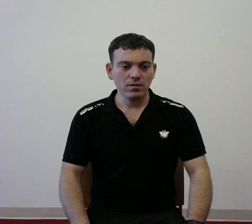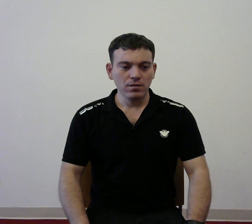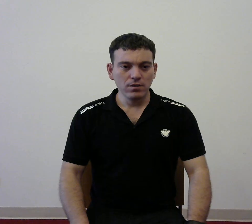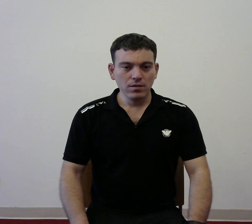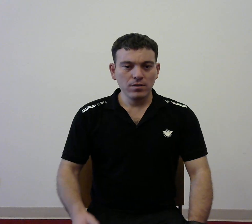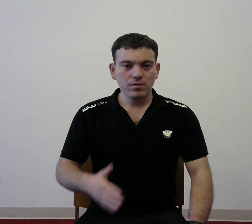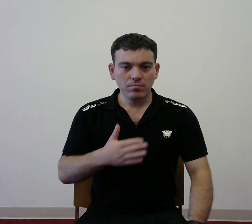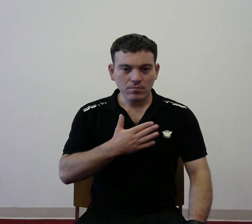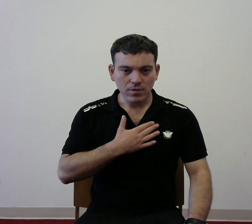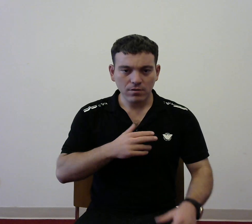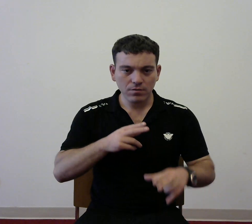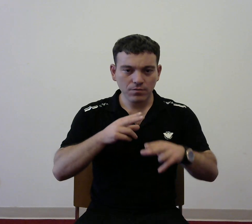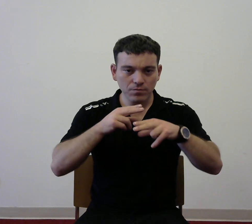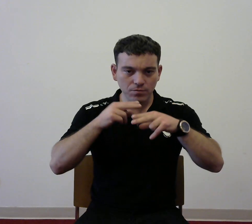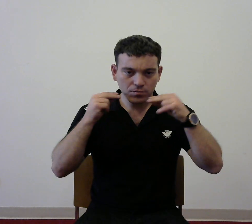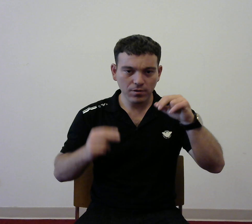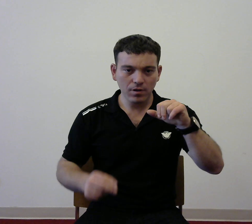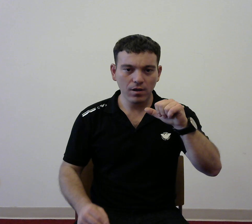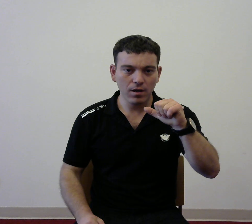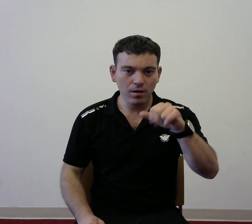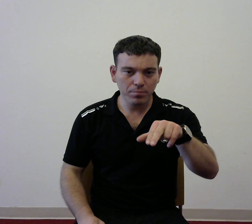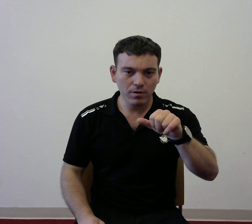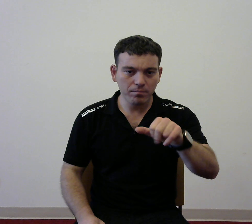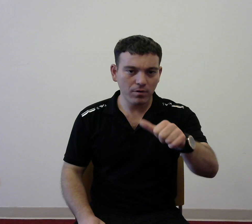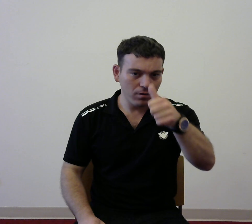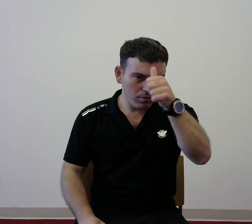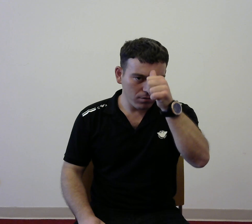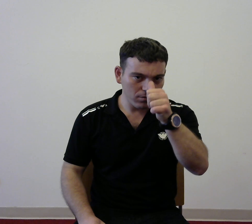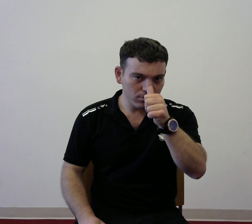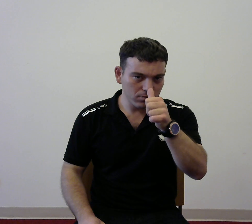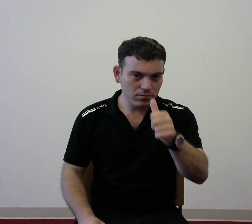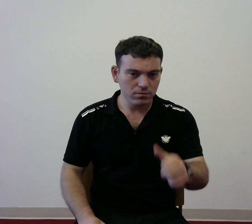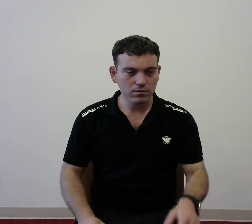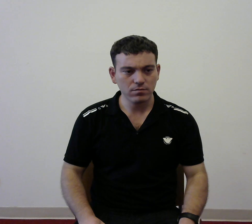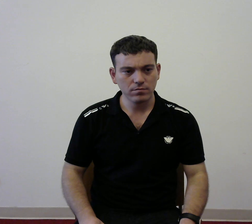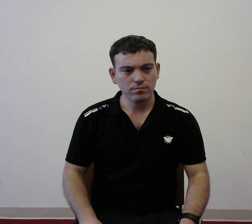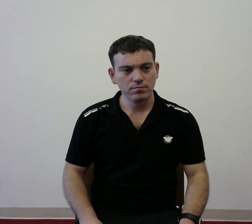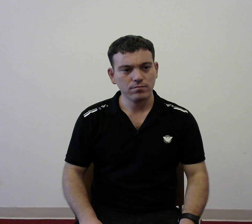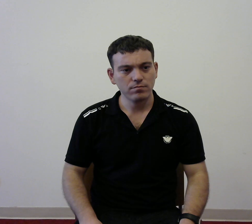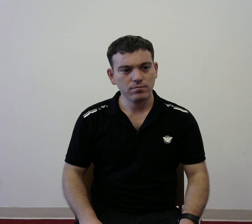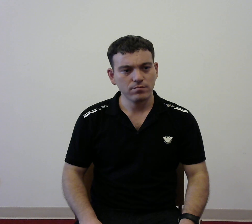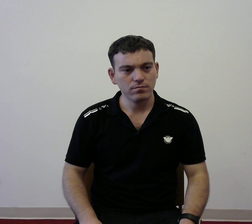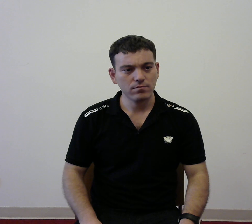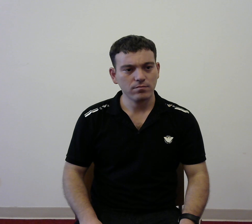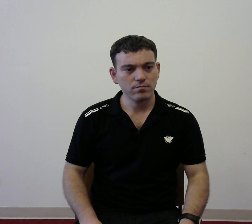Mənim ad günüm aprel ayındadır